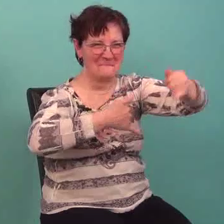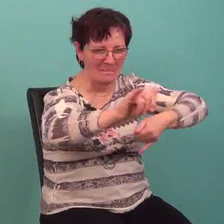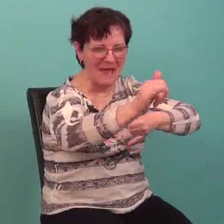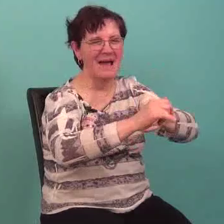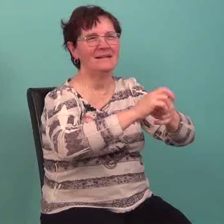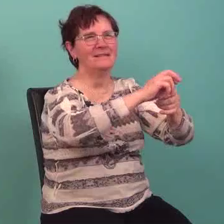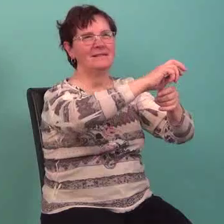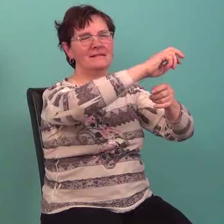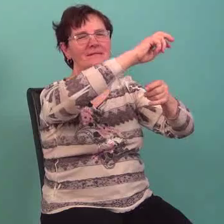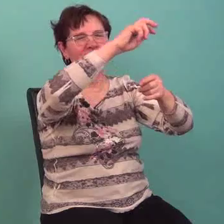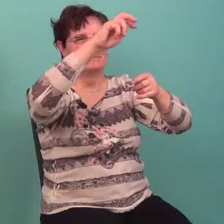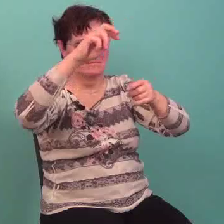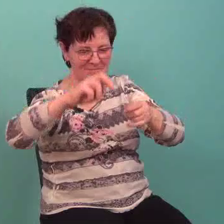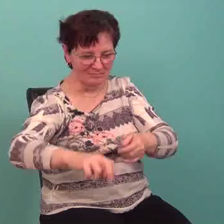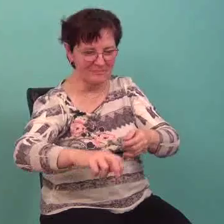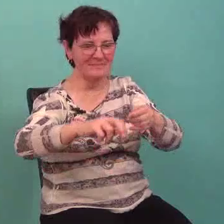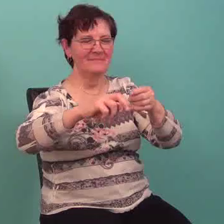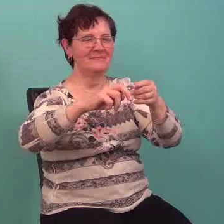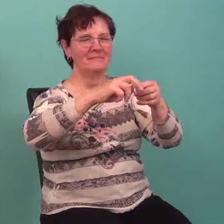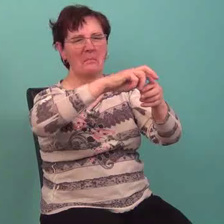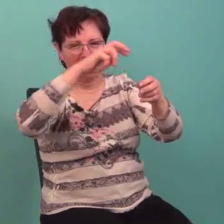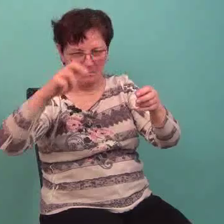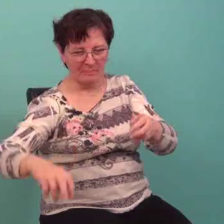Kot upada.